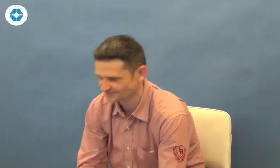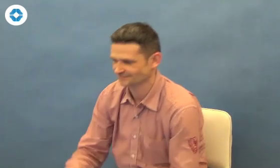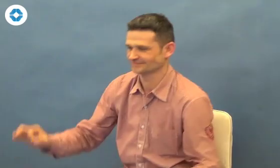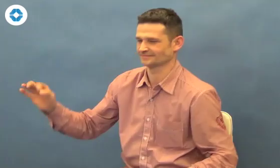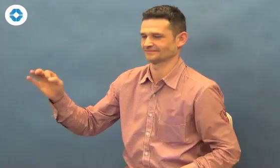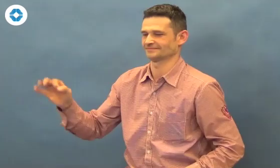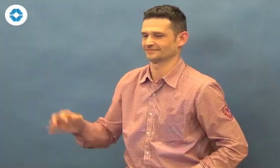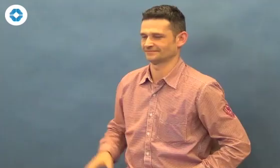Dobrze.